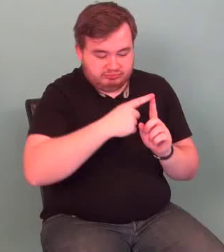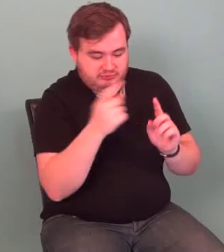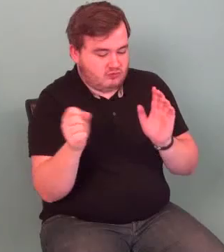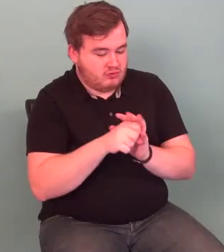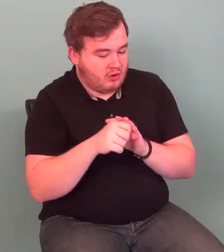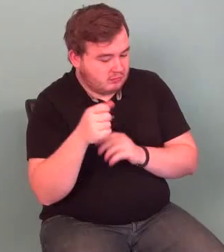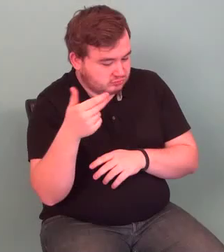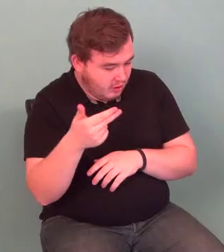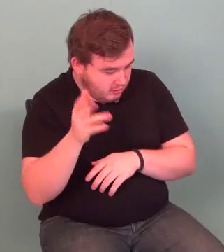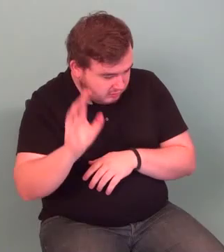Będę tam do niedzieli.